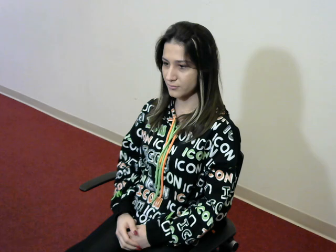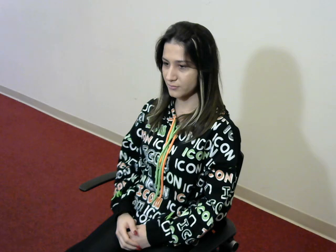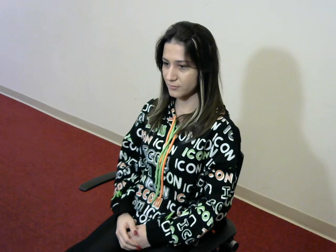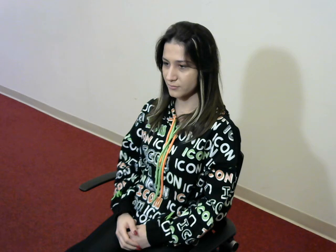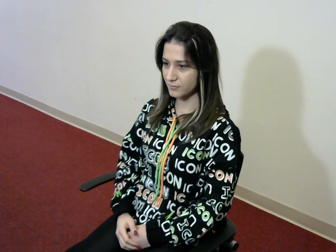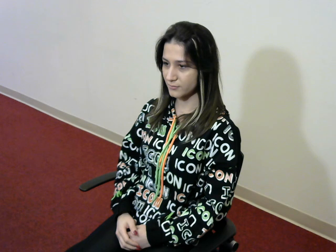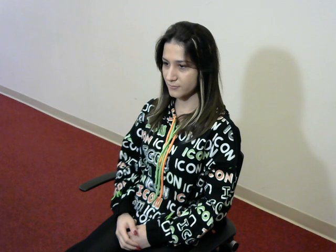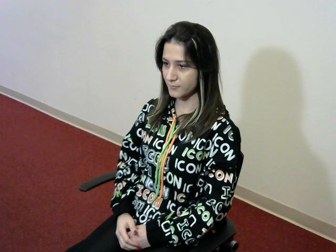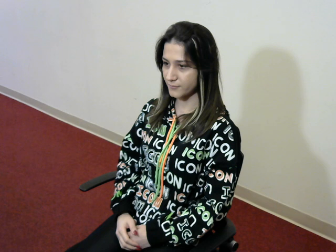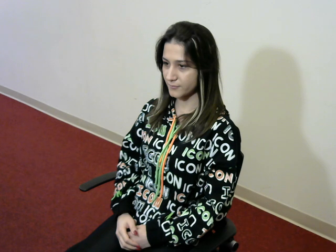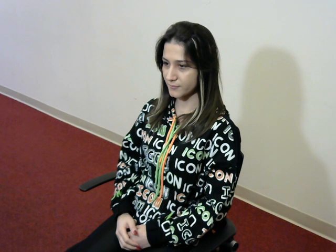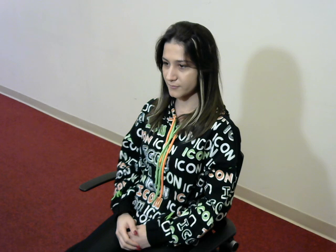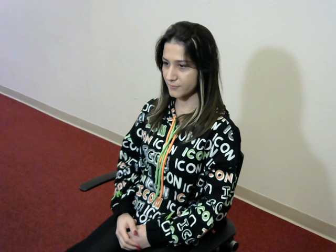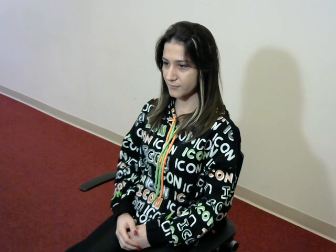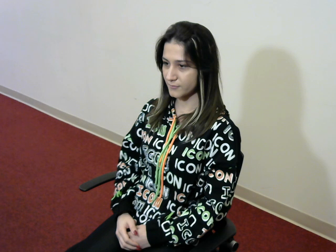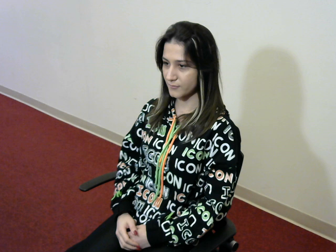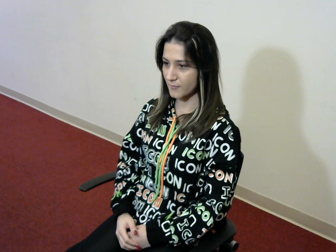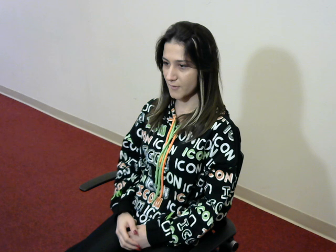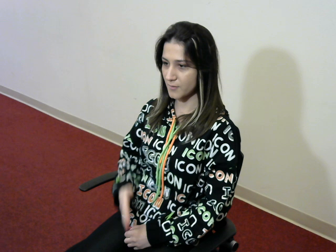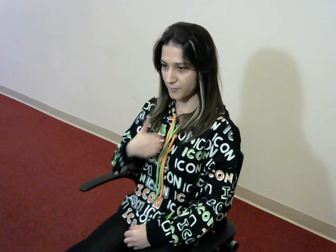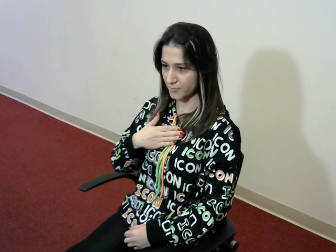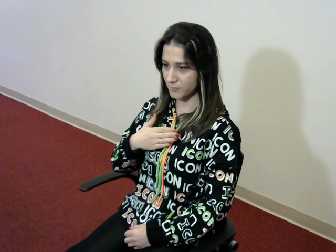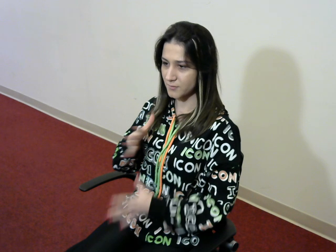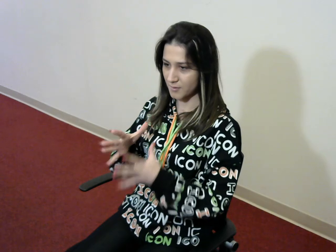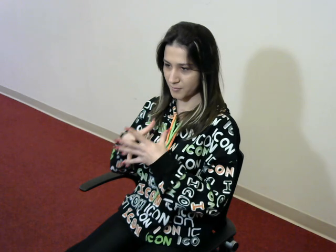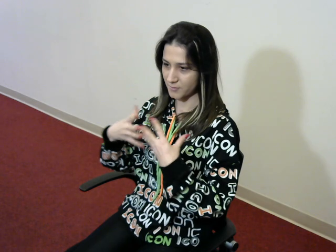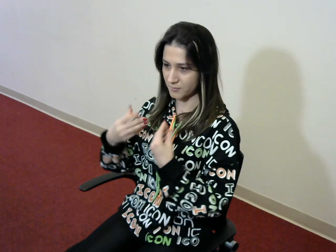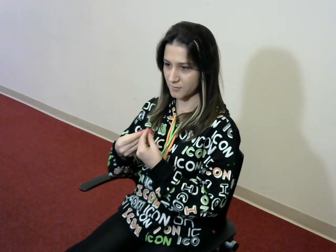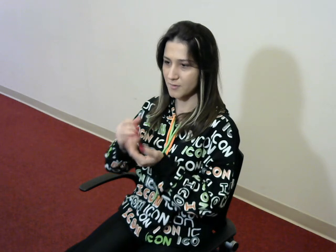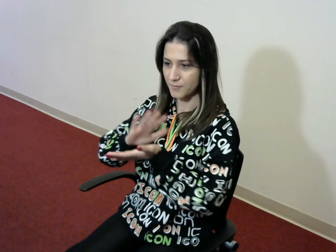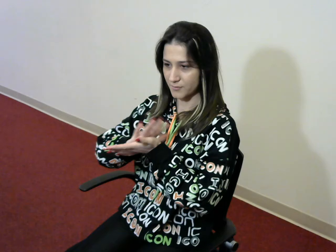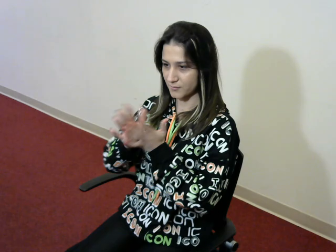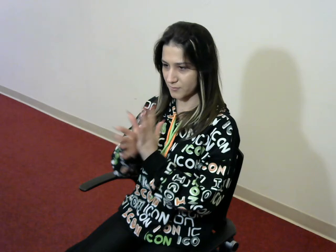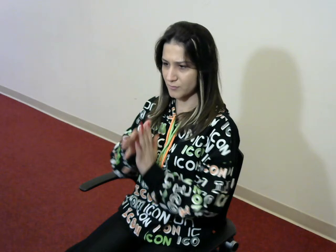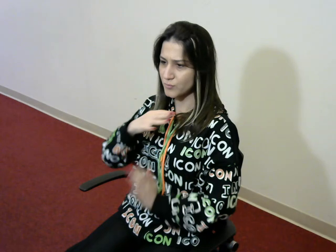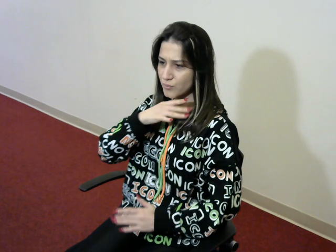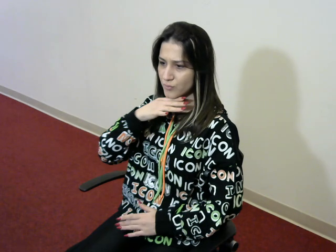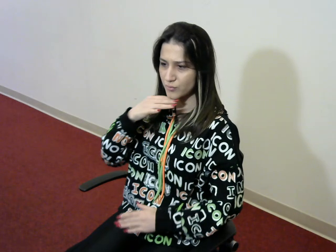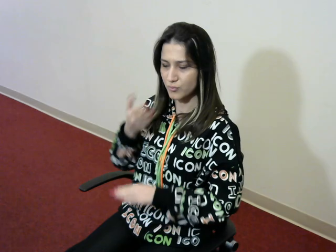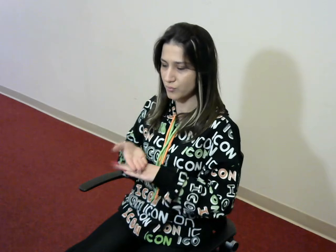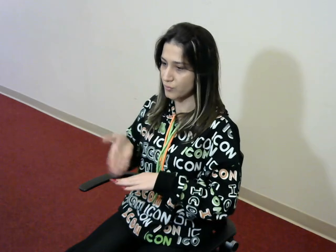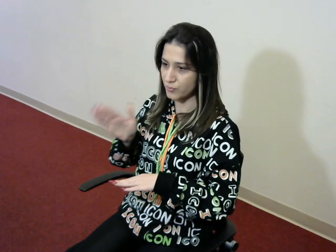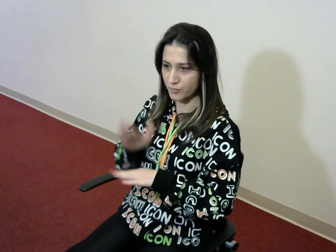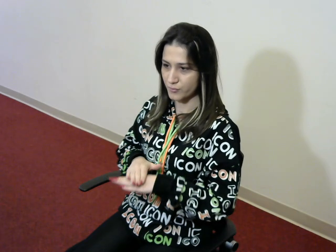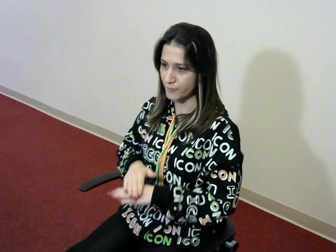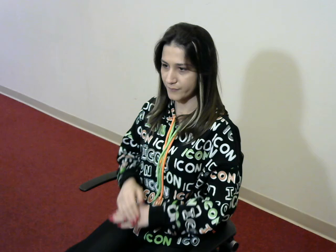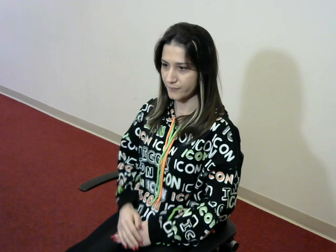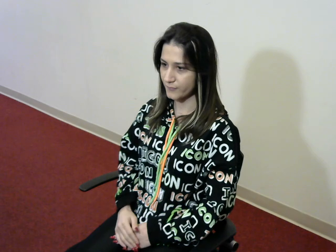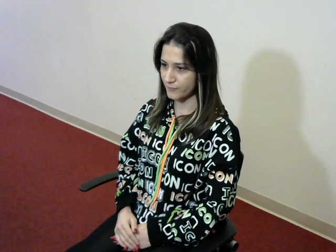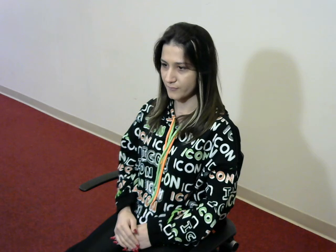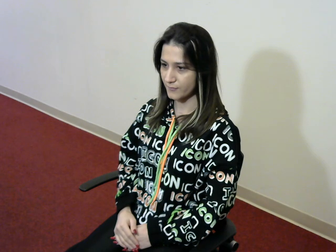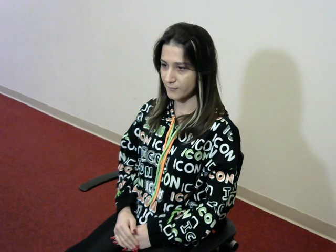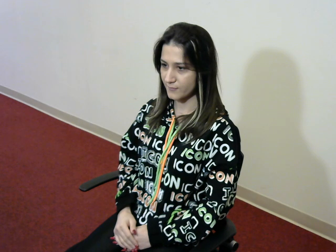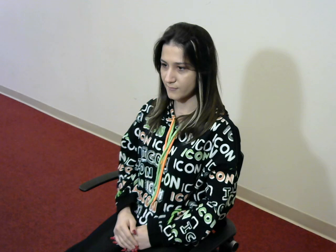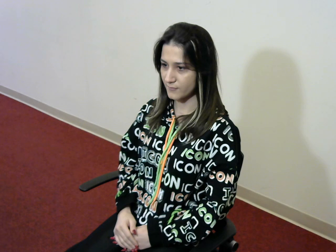Mənim ailəmin vəziyyəti çox ağırdır